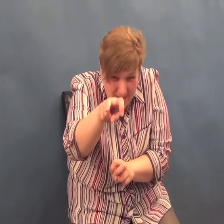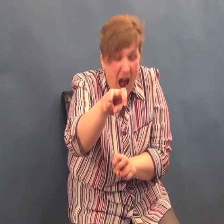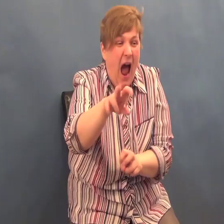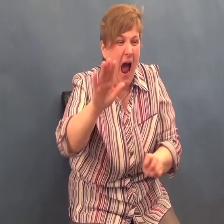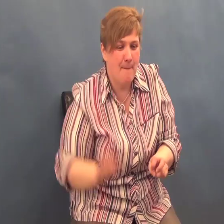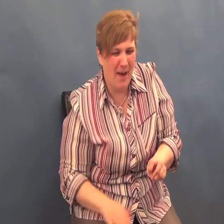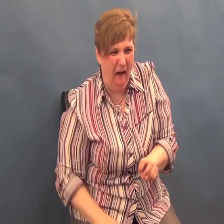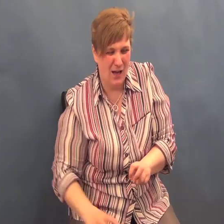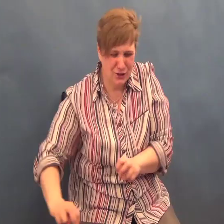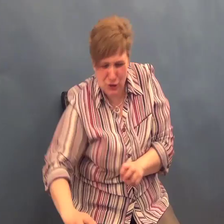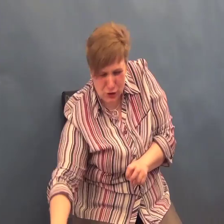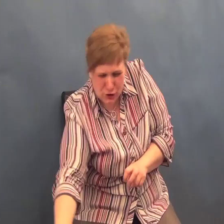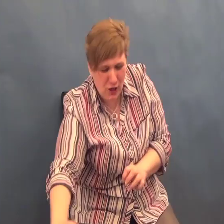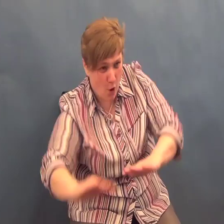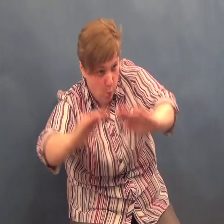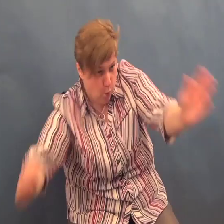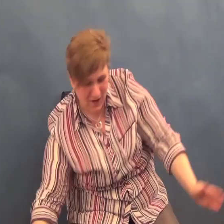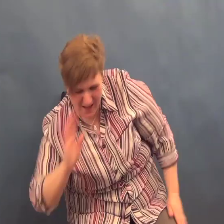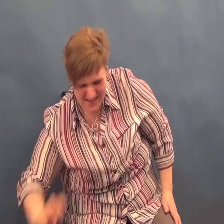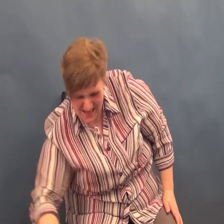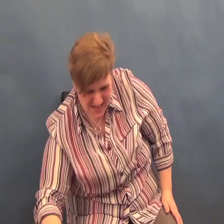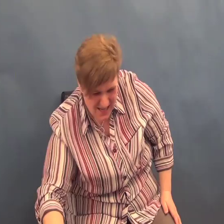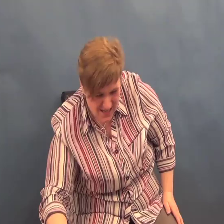Pies pobiegł bokiem, przestraszył się i uciekł.